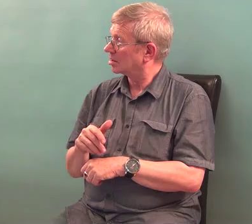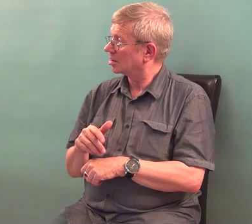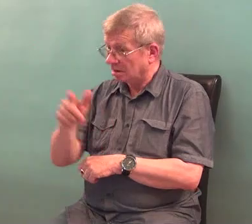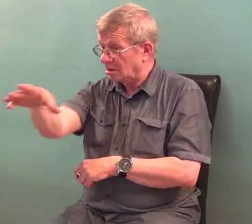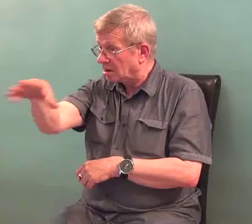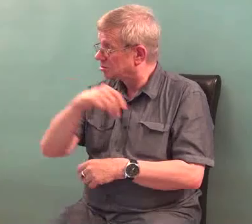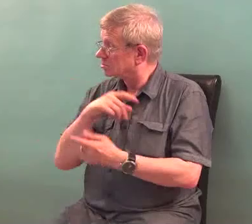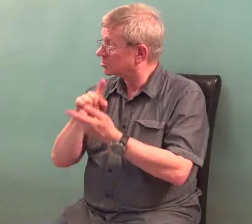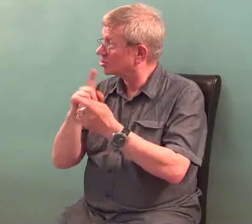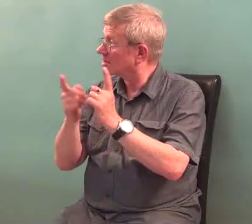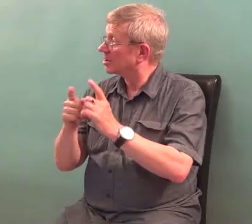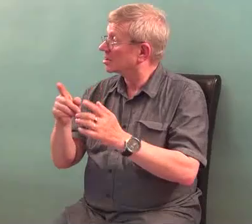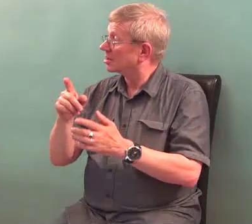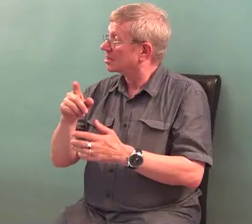Razem się spotykamy.